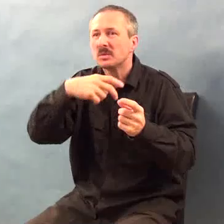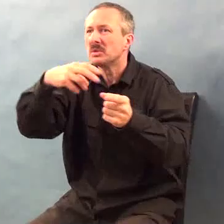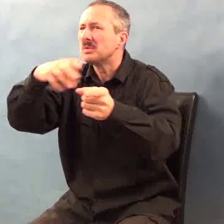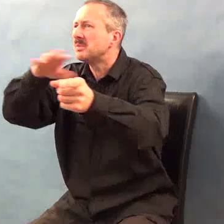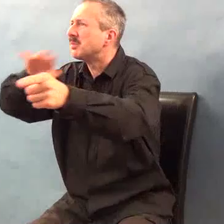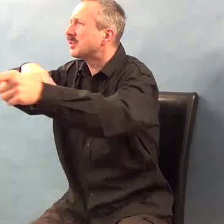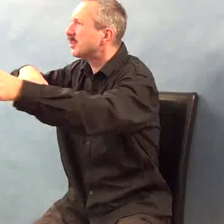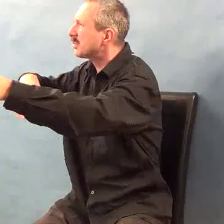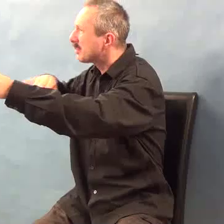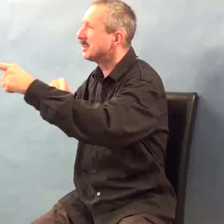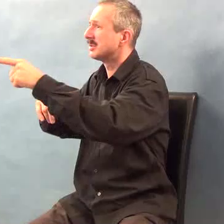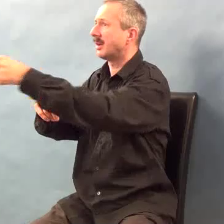Wszystkie pokoje już są puste.